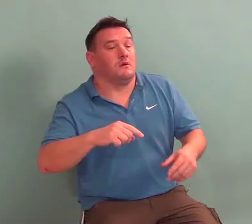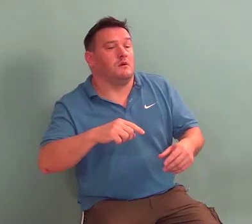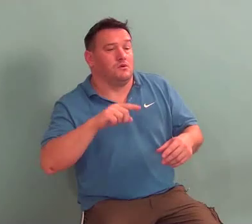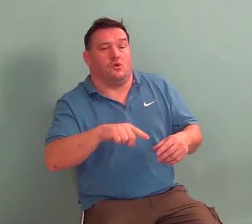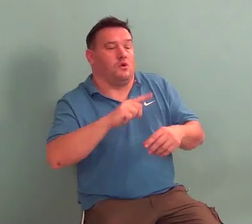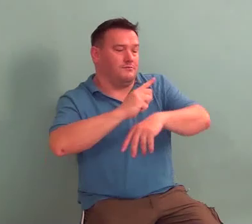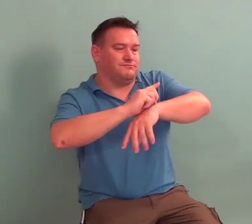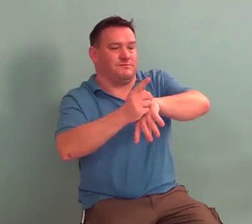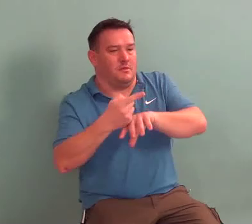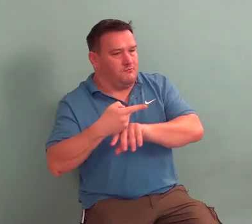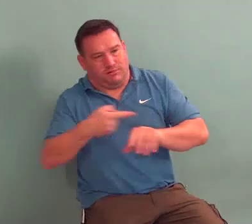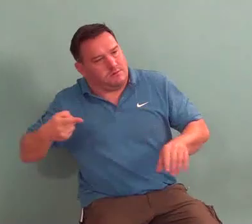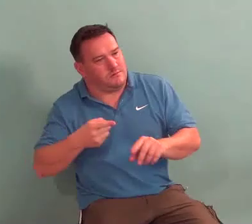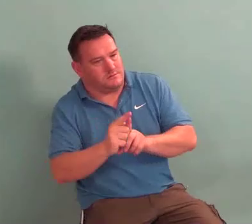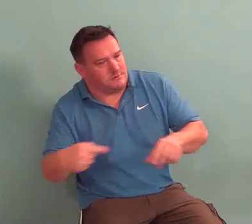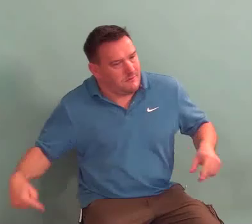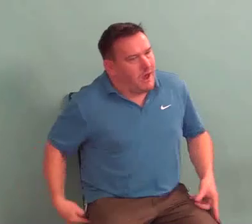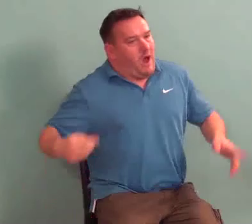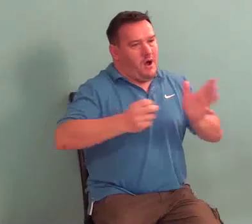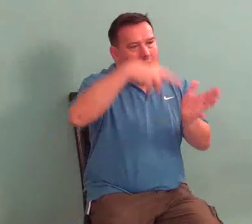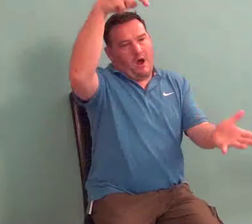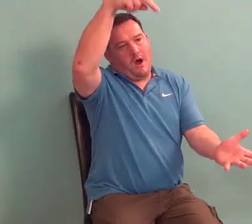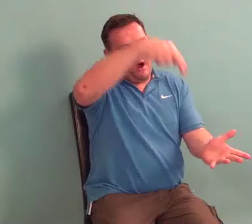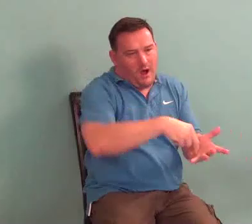Wskazówka wystrzeliła i wbiła się w tyłek myszki, że aż podskoczyła.